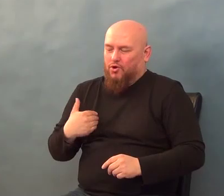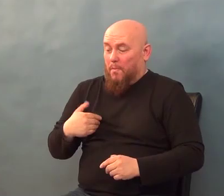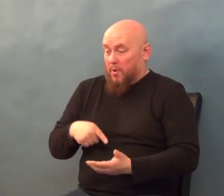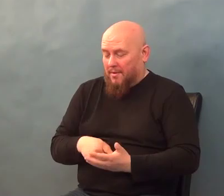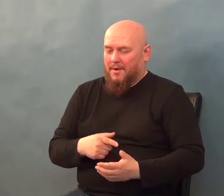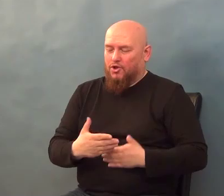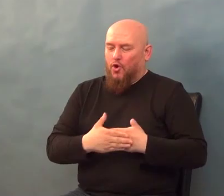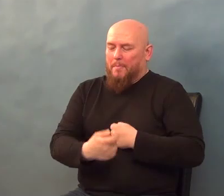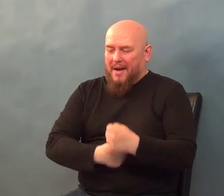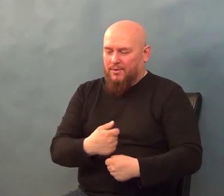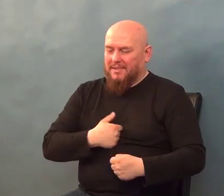Żona się wszystkimi opiekuje.